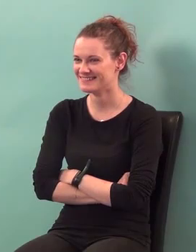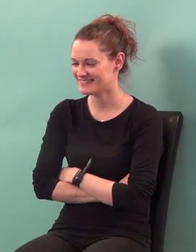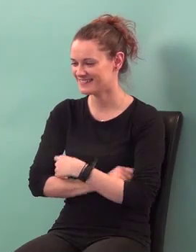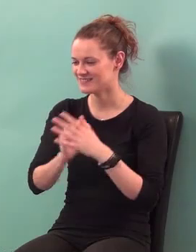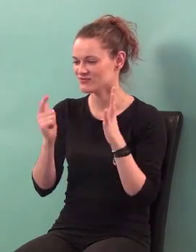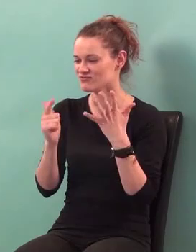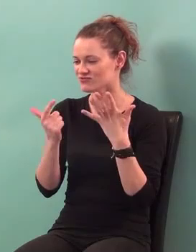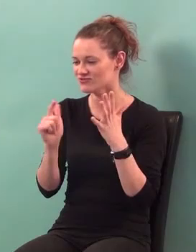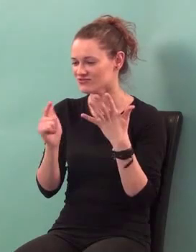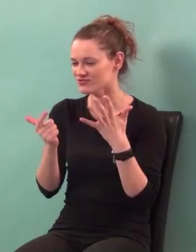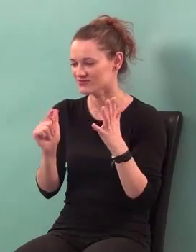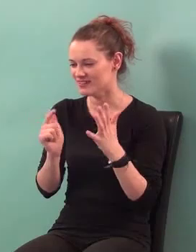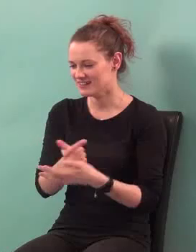Siódmego?